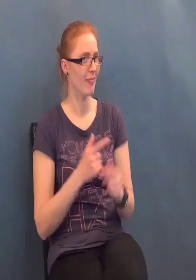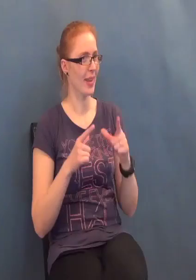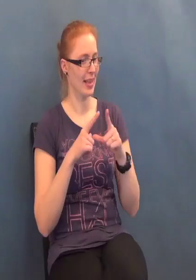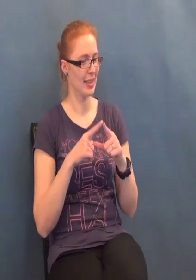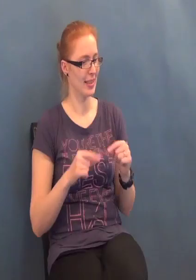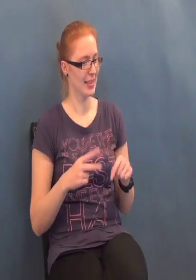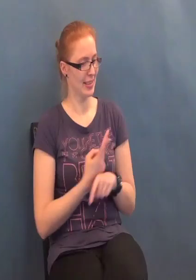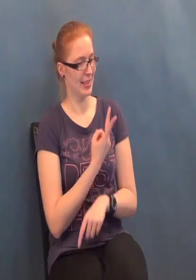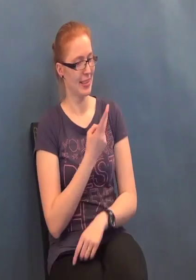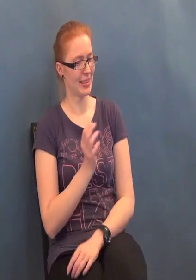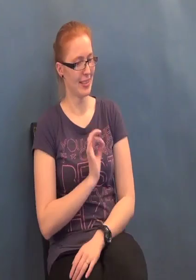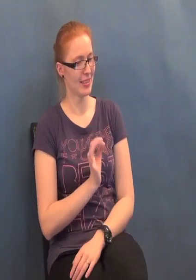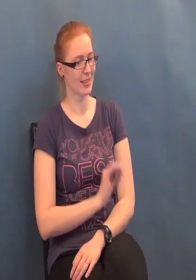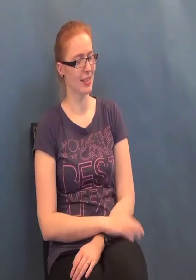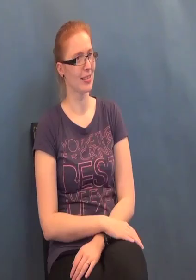Trójkąt - jest bardzo ślisko.